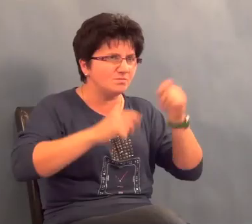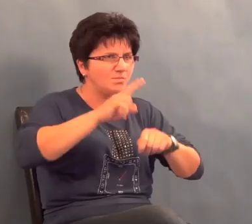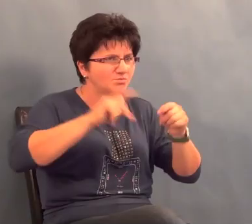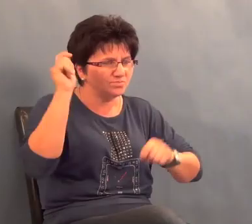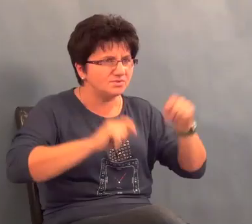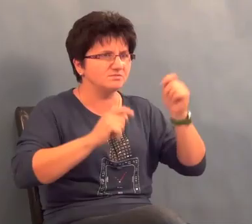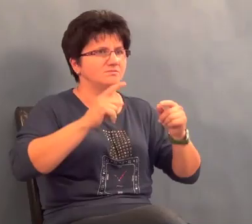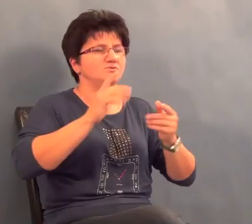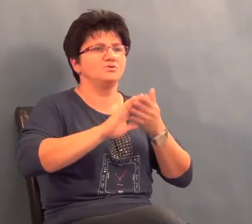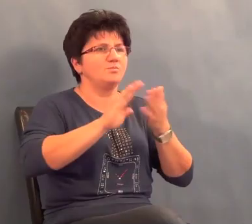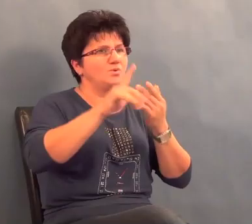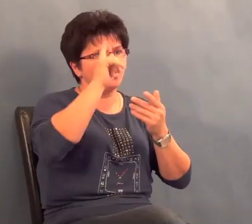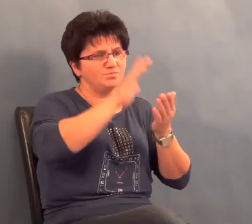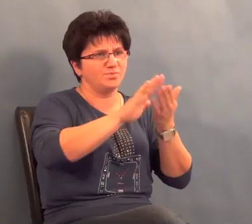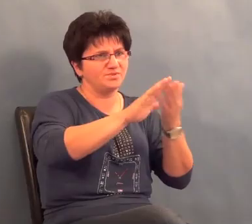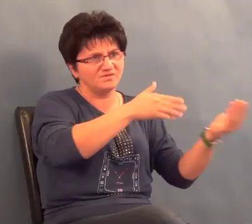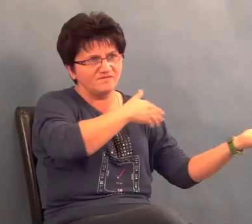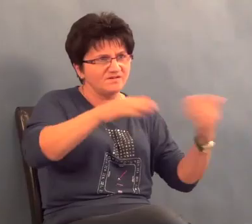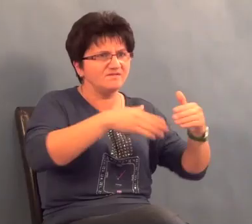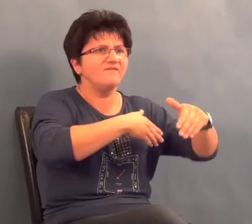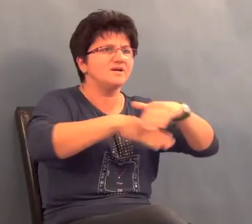Przepraszają ludzi, i ewakuują ich na zewnątrz.